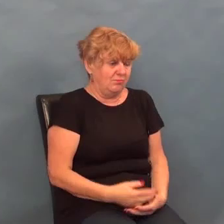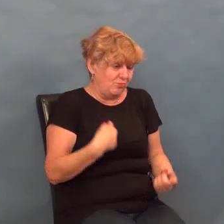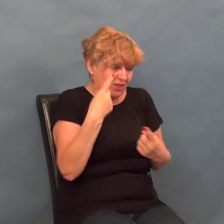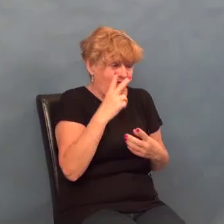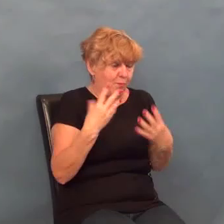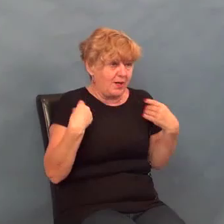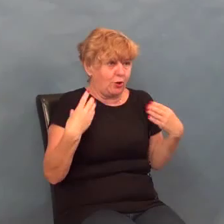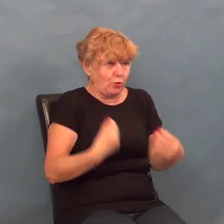Myślę, że w parku.